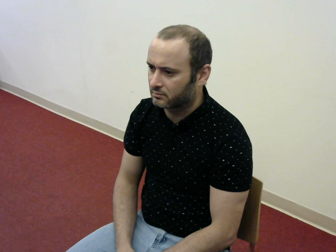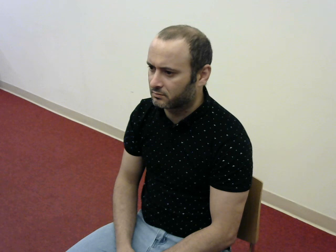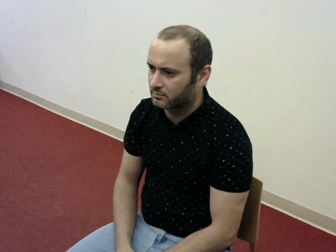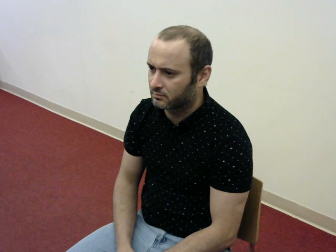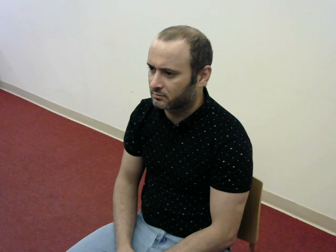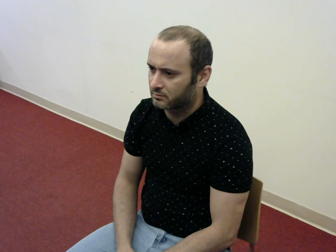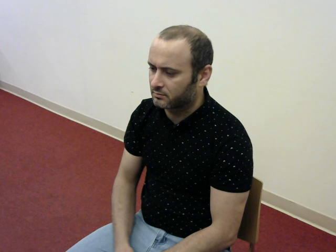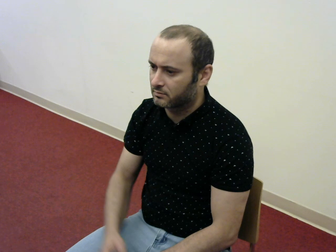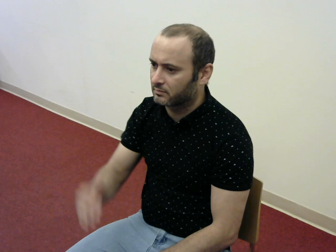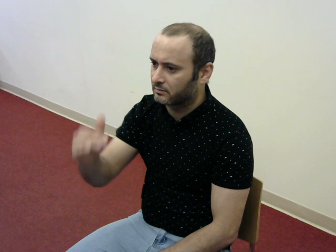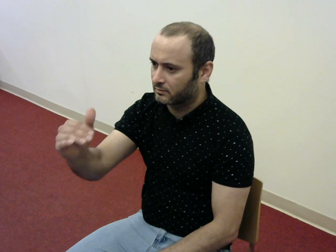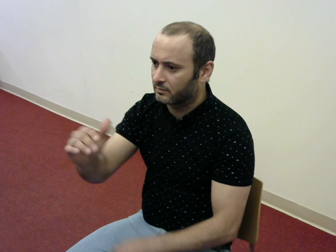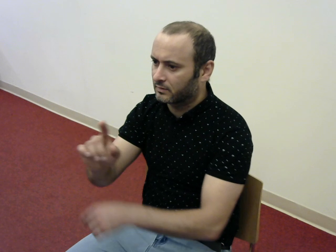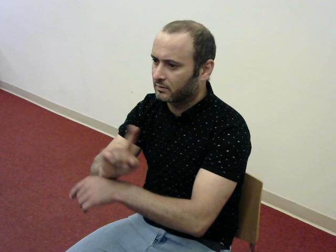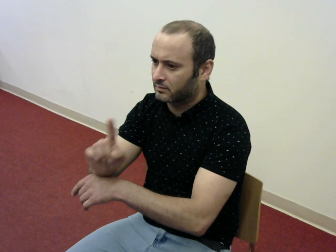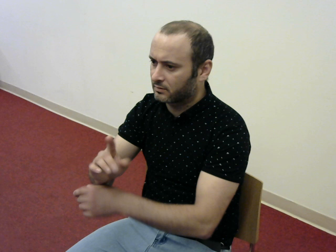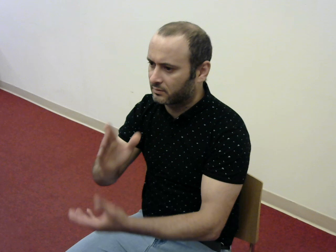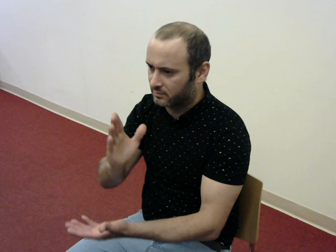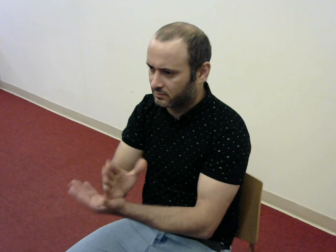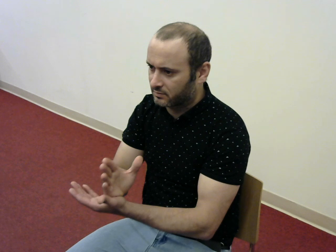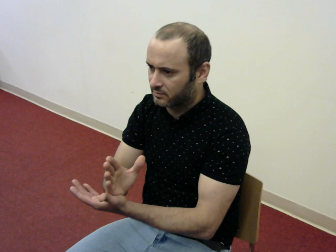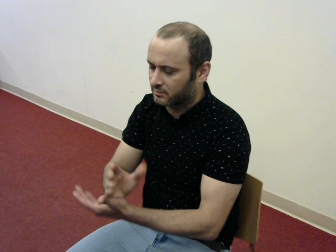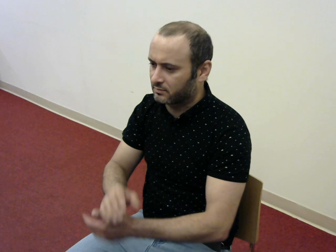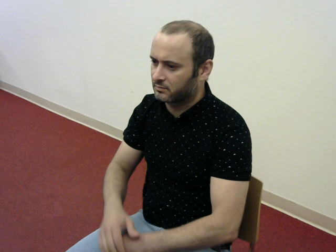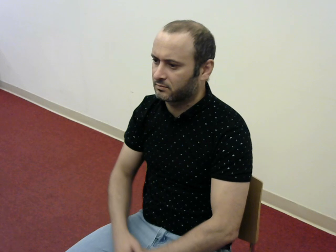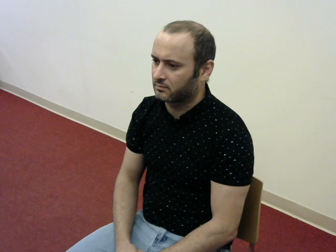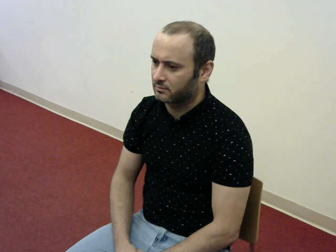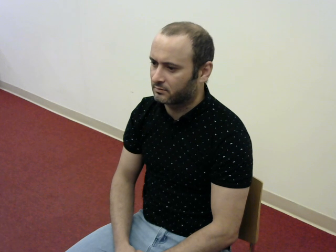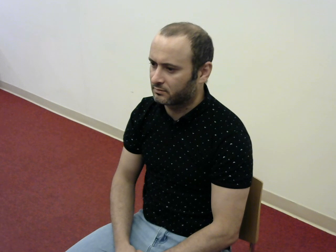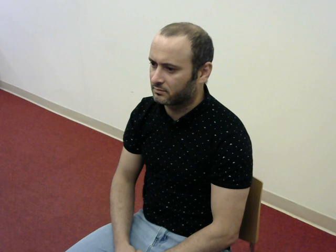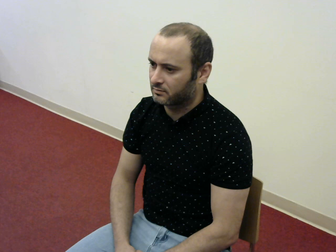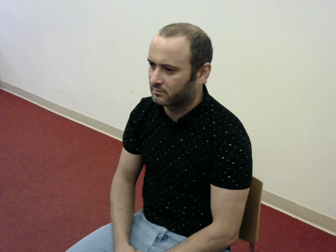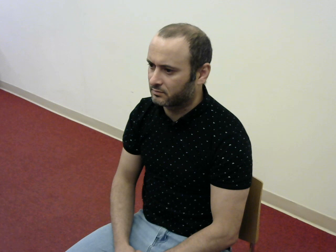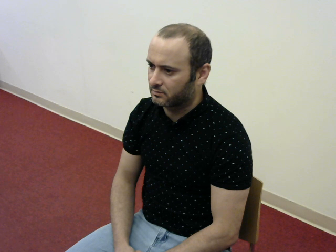Sizdə qələm varmı?